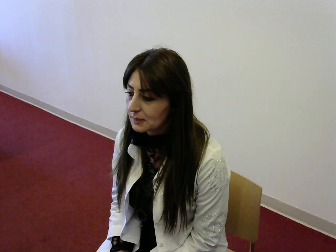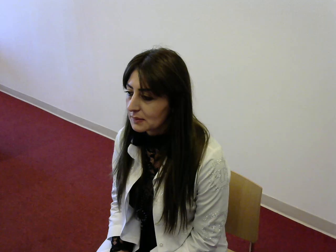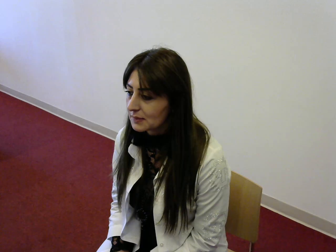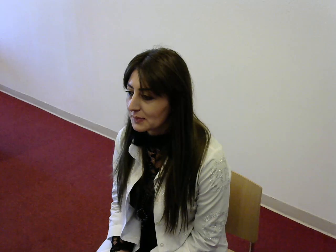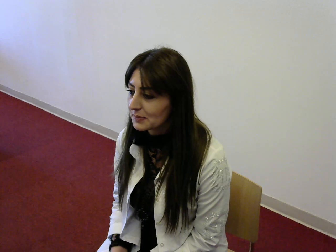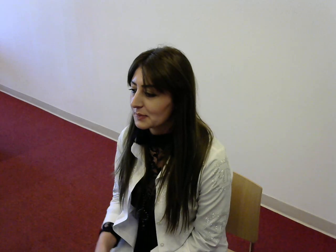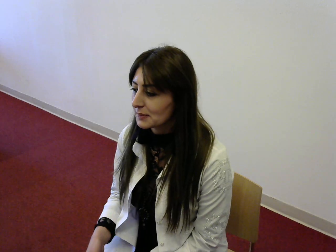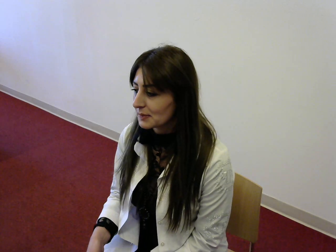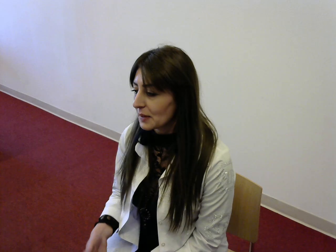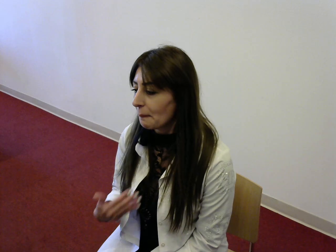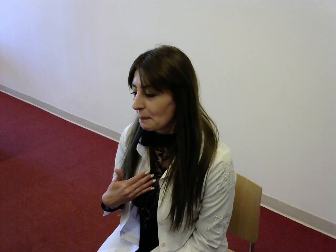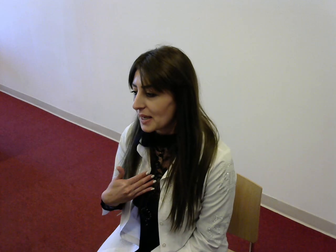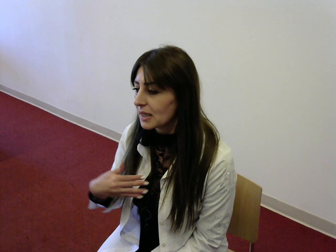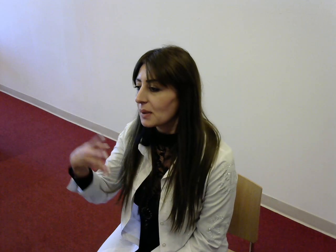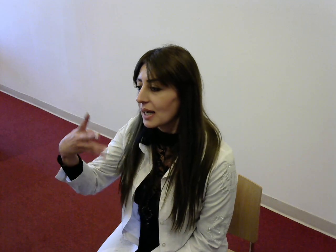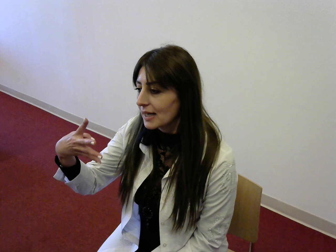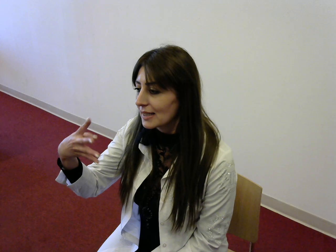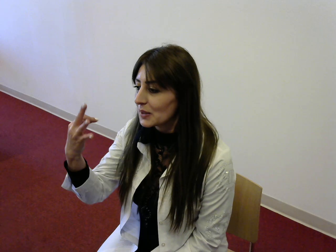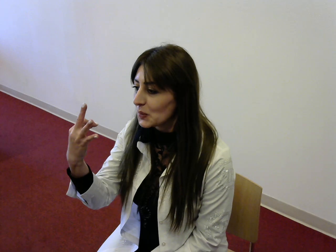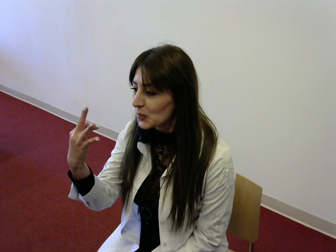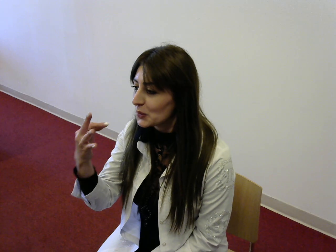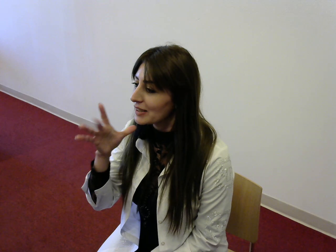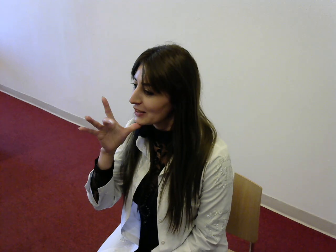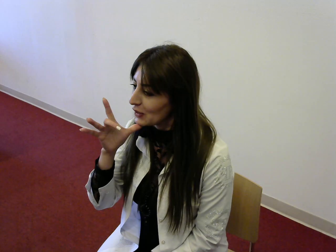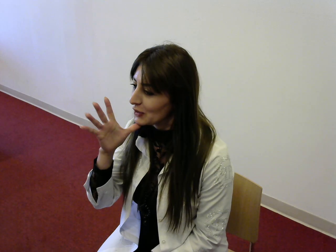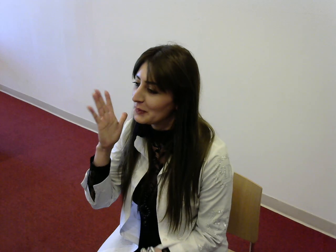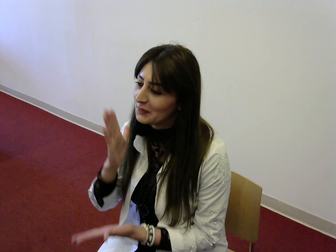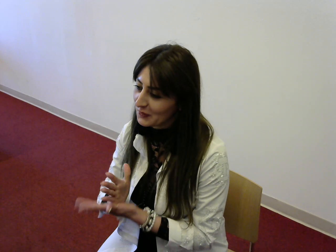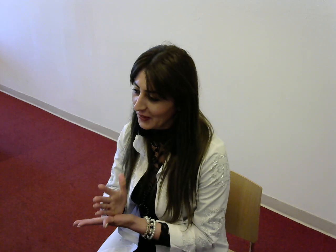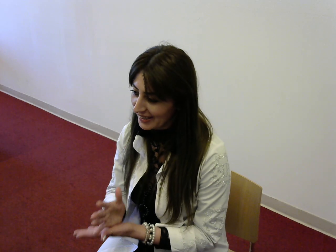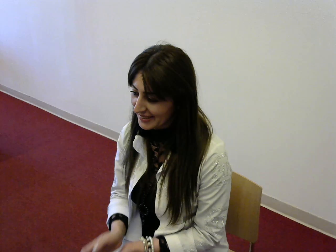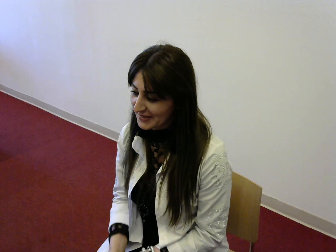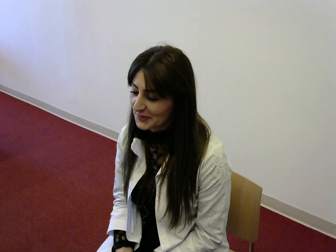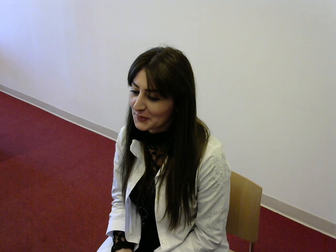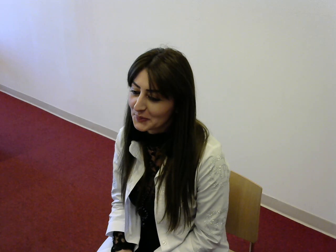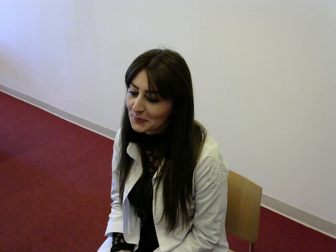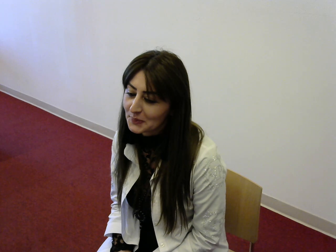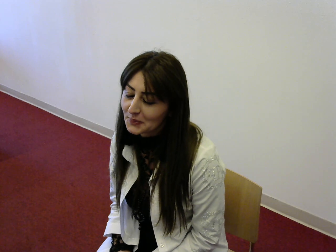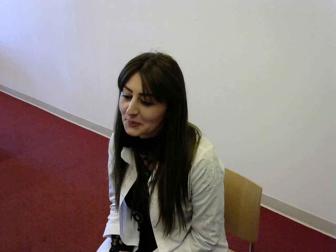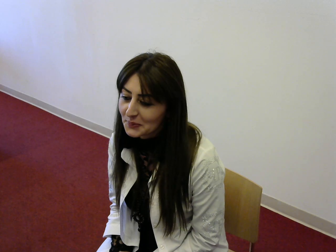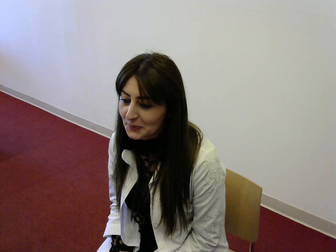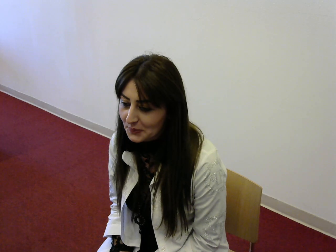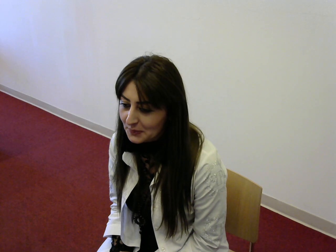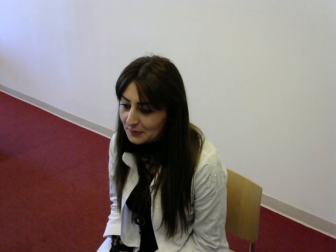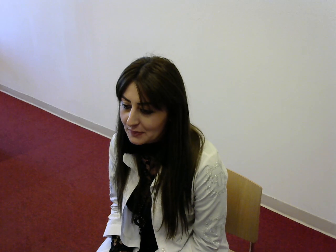Mənim 43 yaşım var